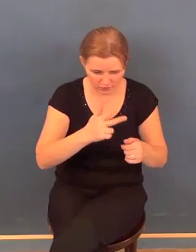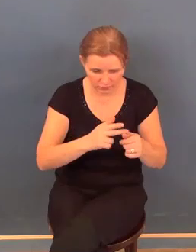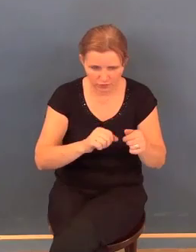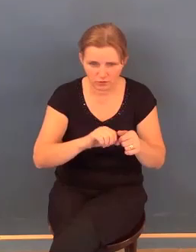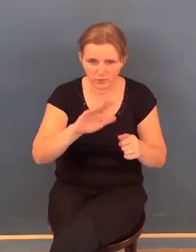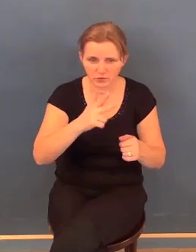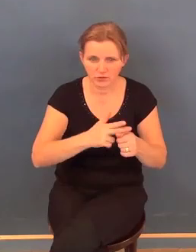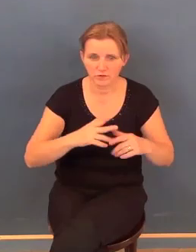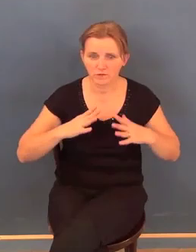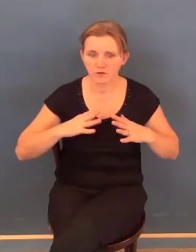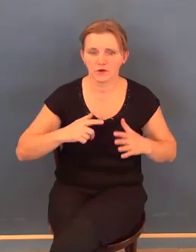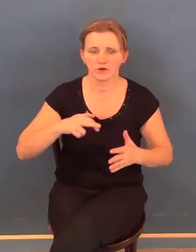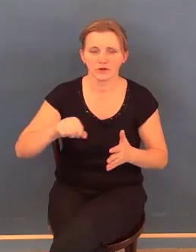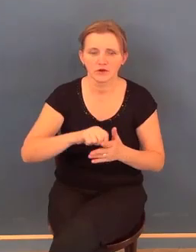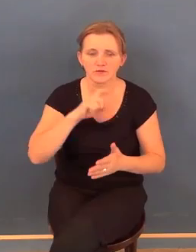Od czwartej trzydzieści do piątej trzydzieści mam wolne.